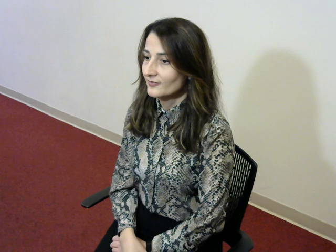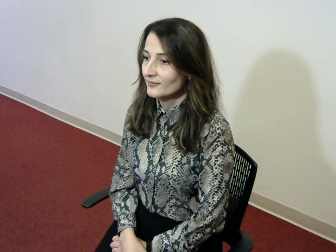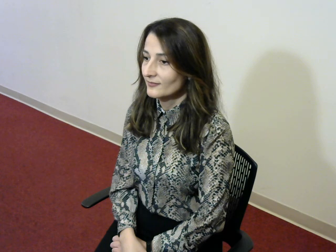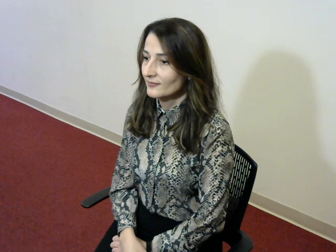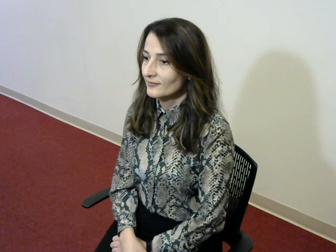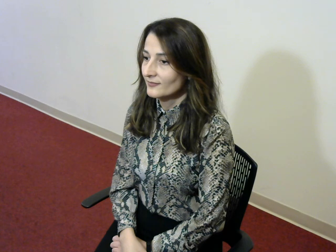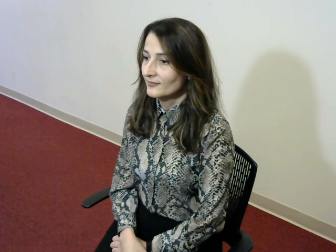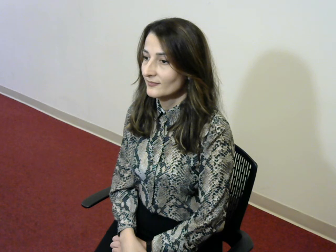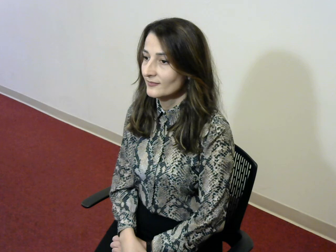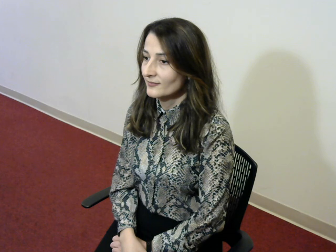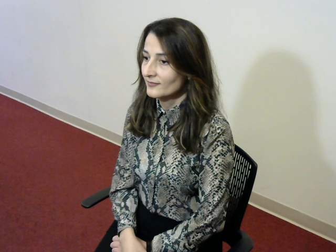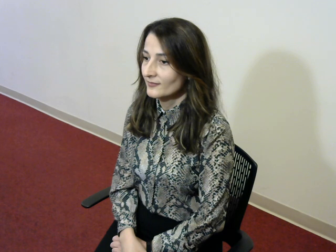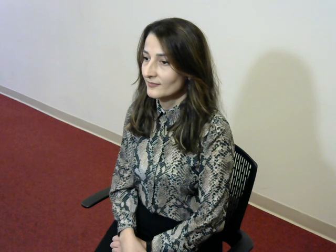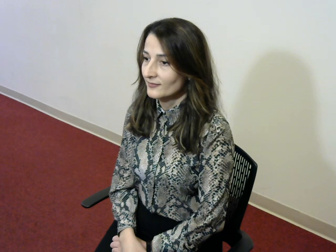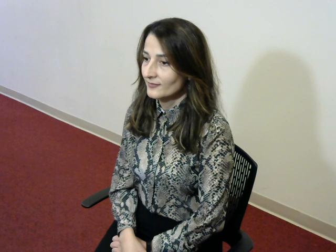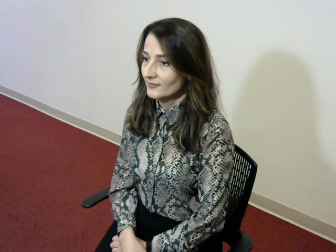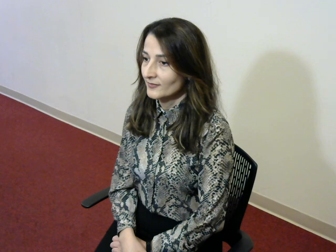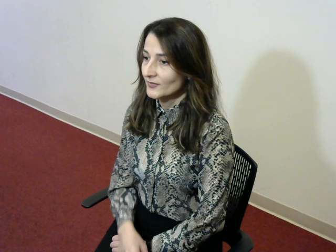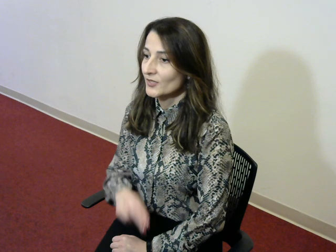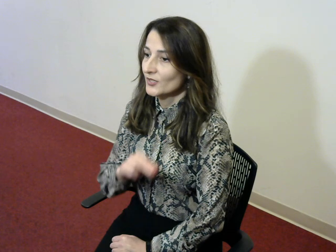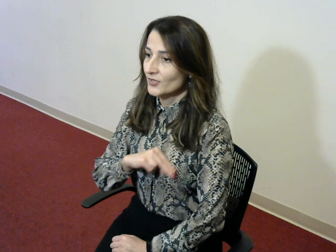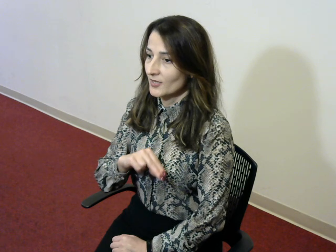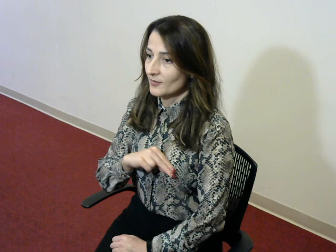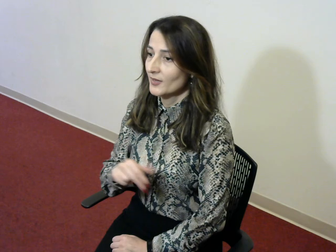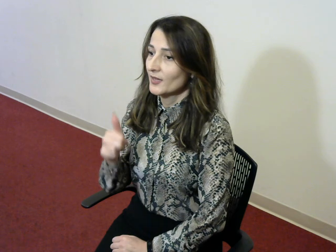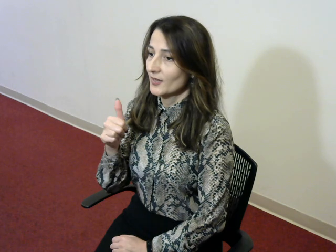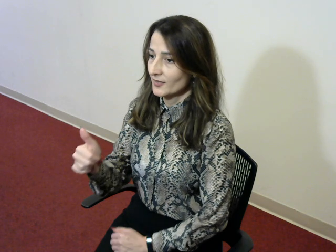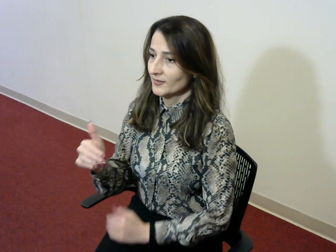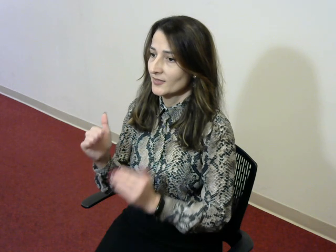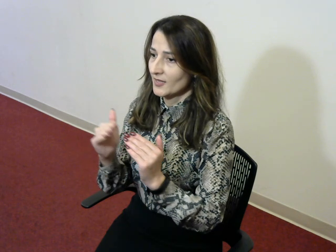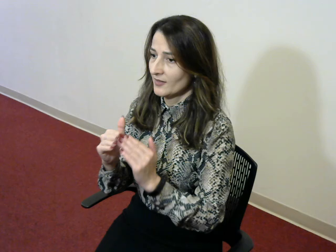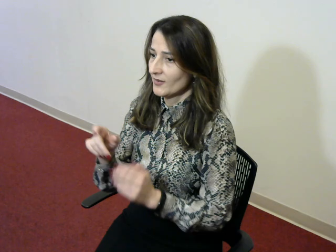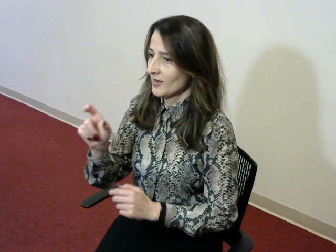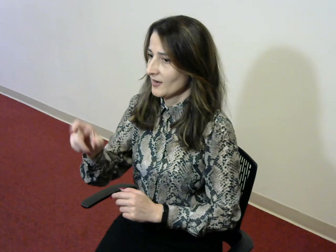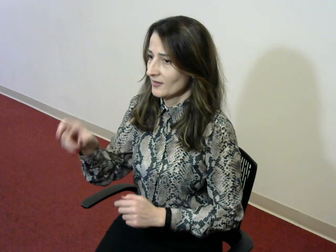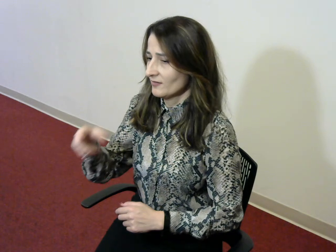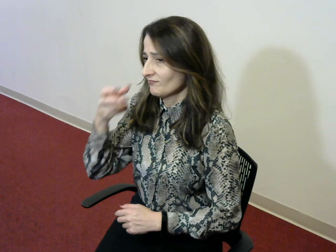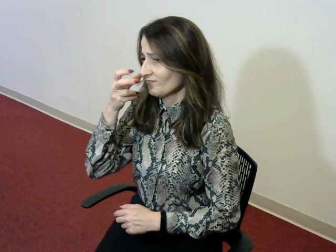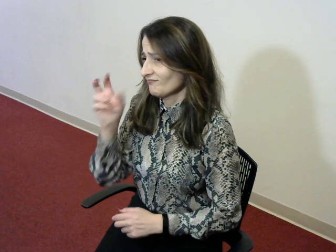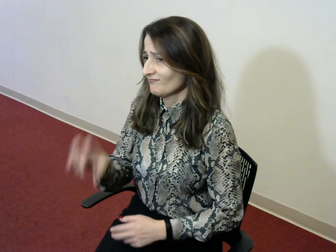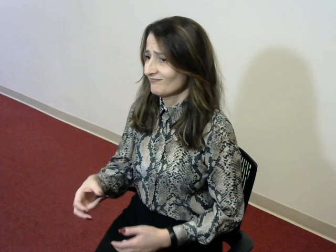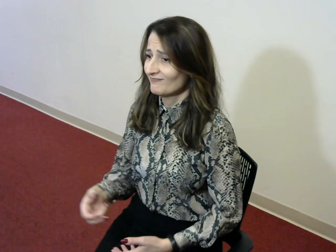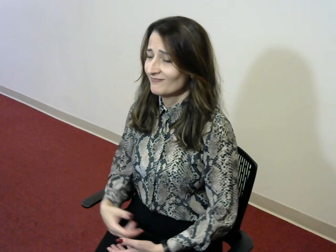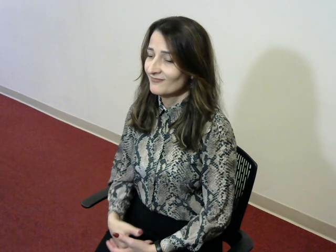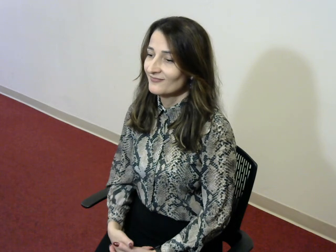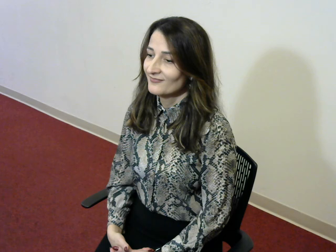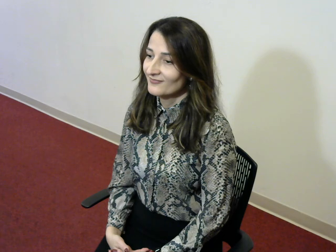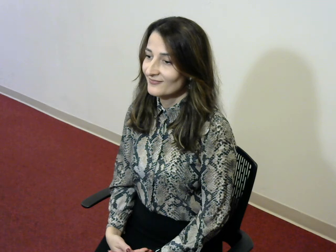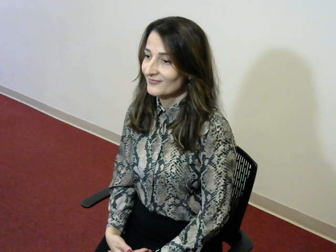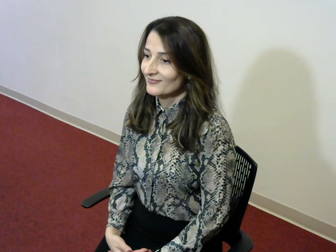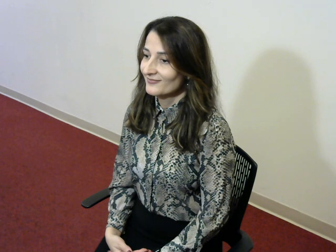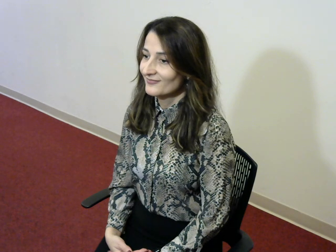İşləmək yaxşıdır, evdə adam darıxır